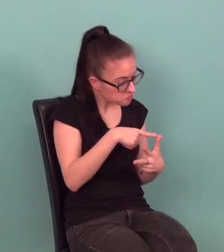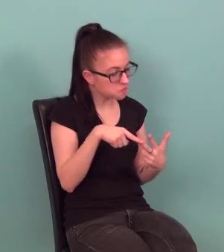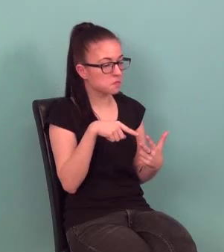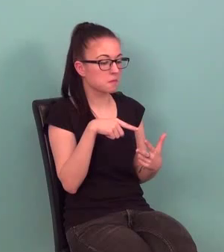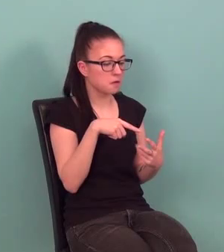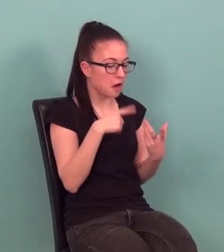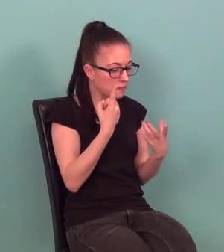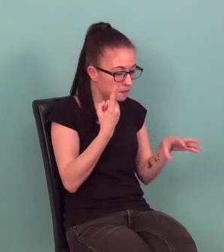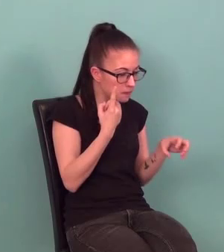Chce wziąć jedną gruszkę.